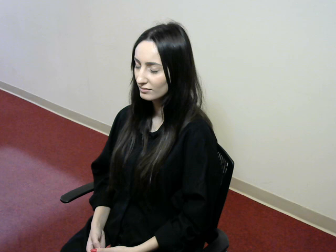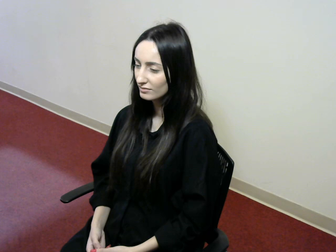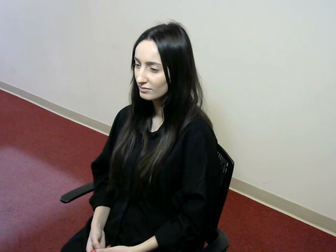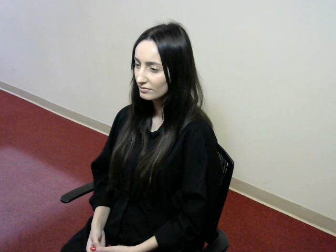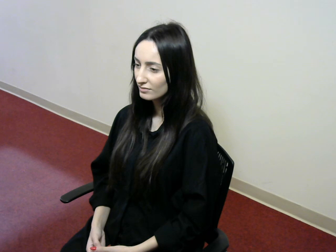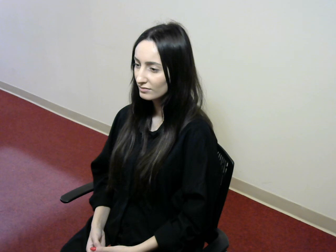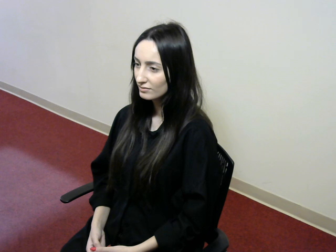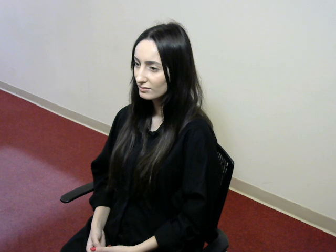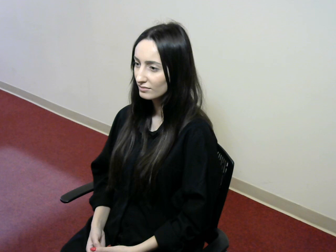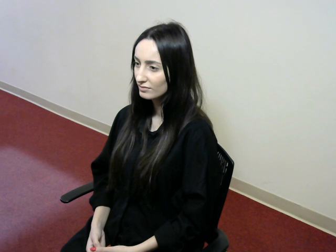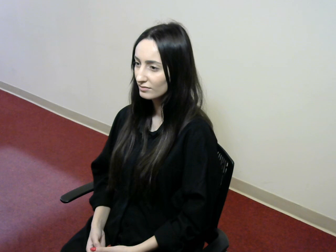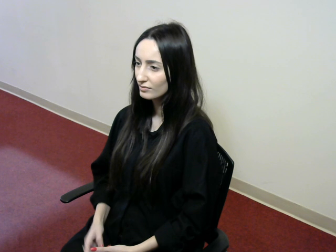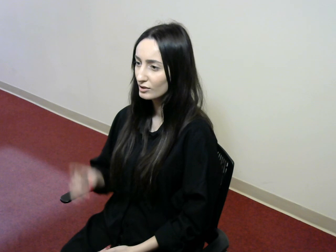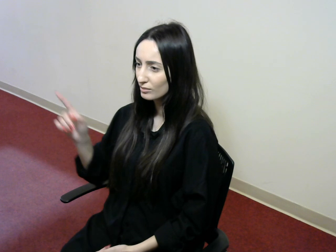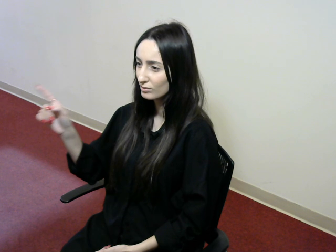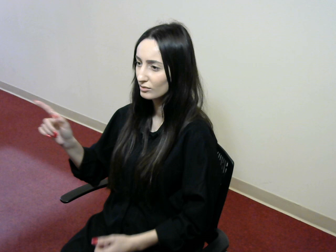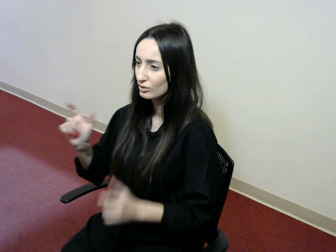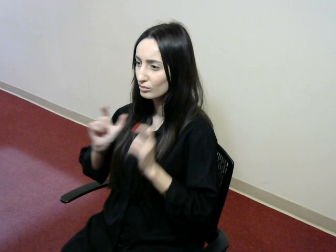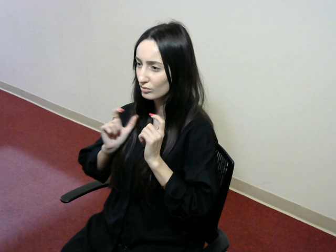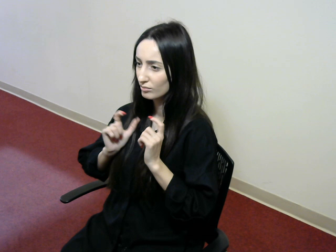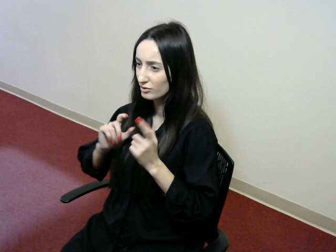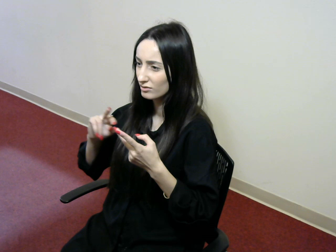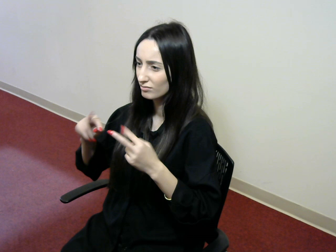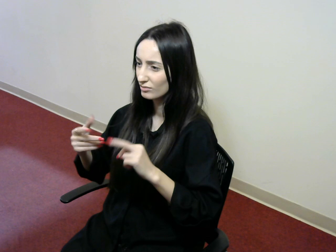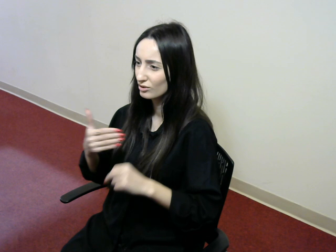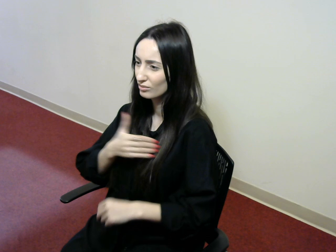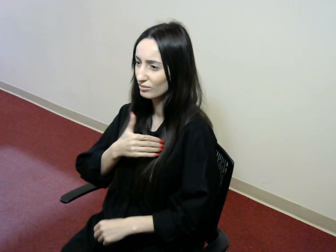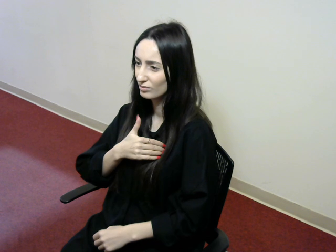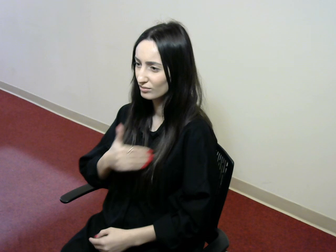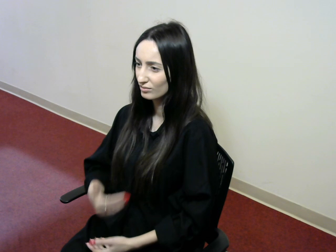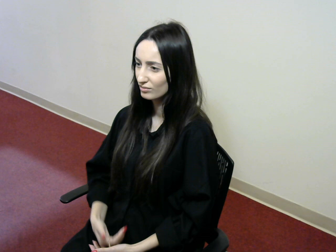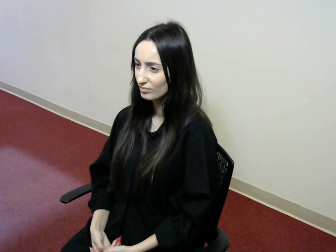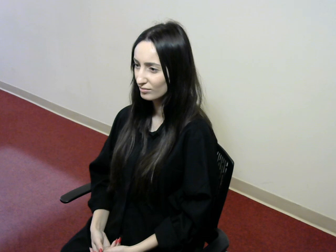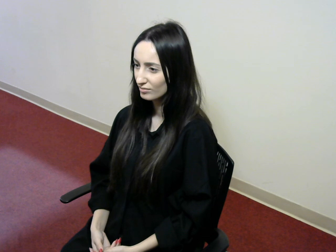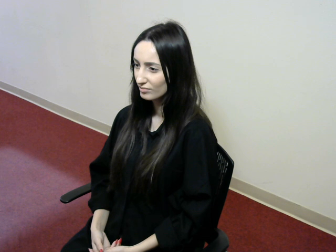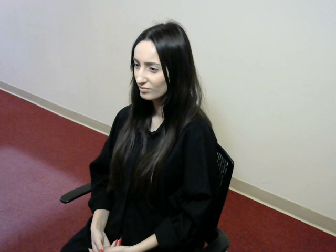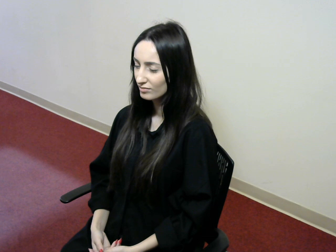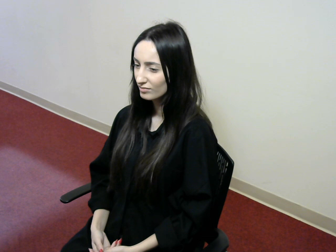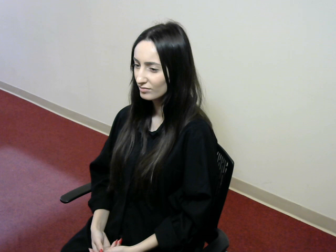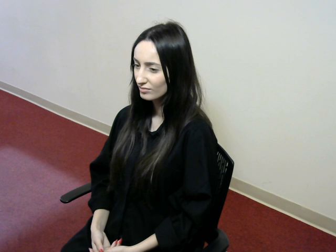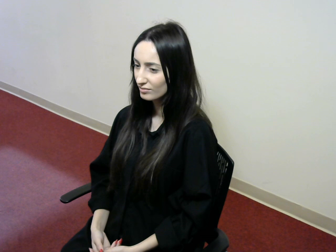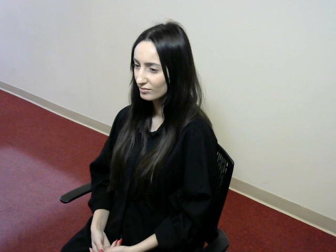O köynəyini dəyişmək istəyir